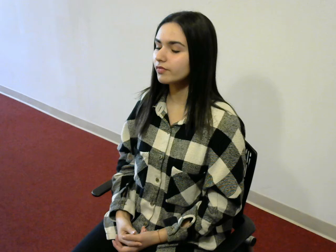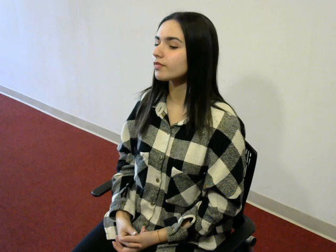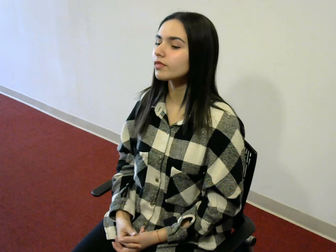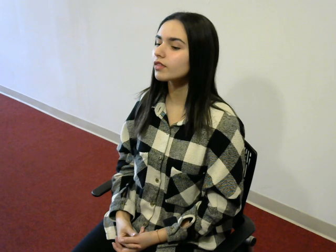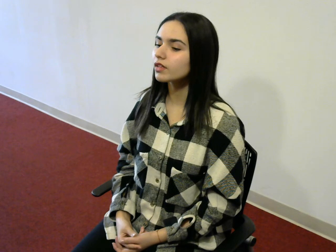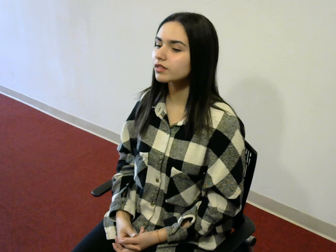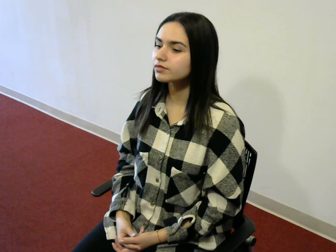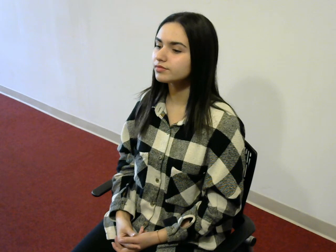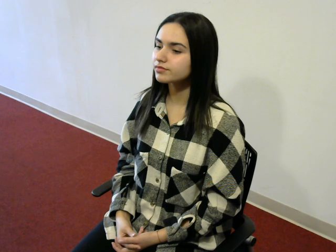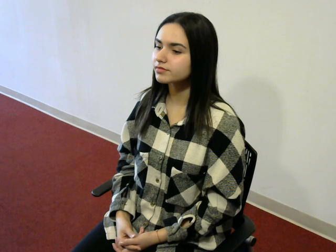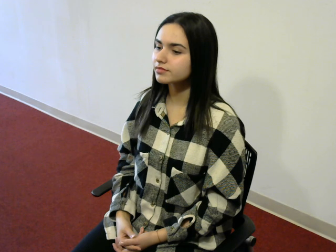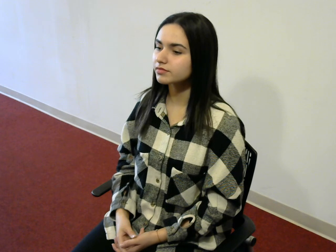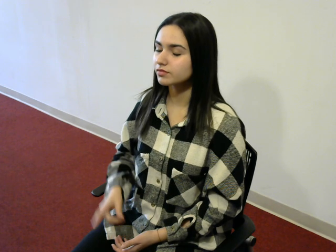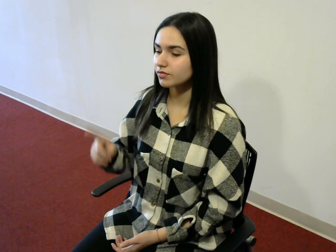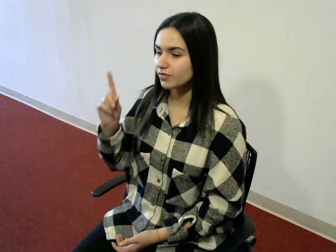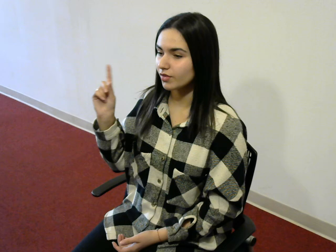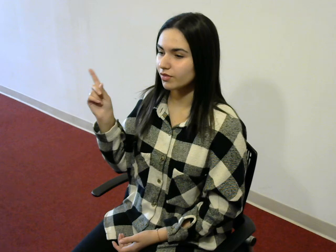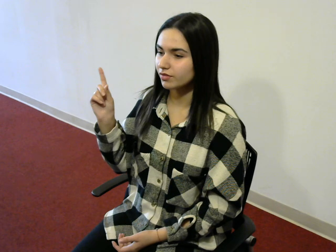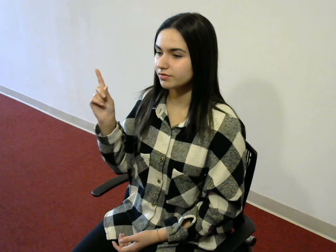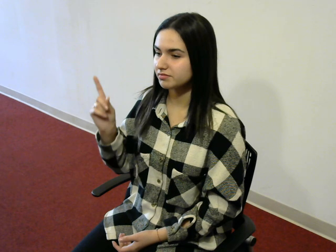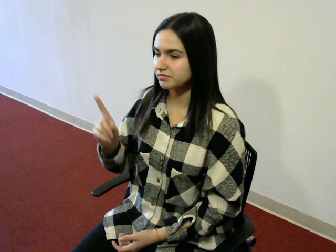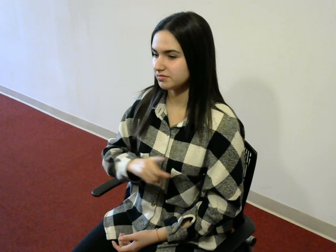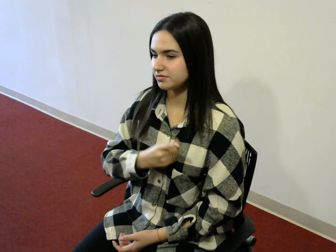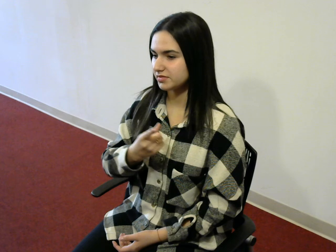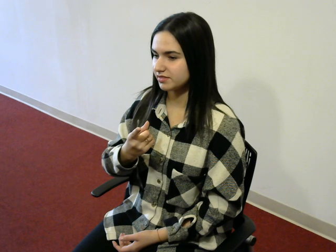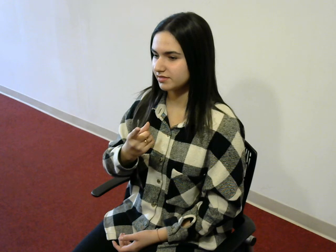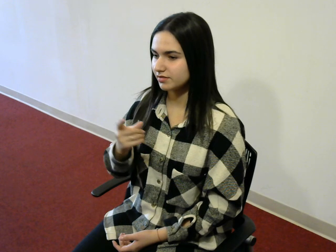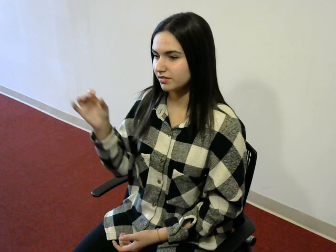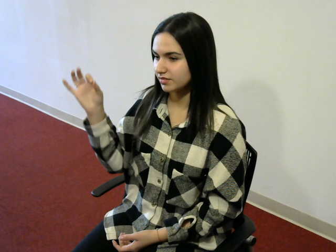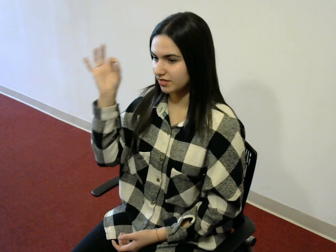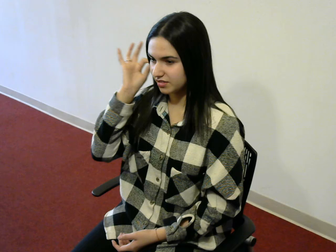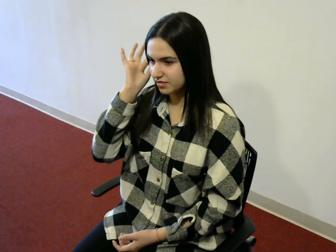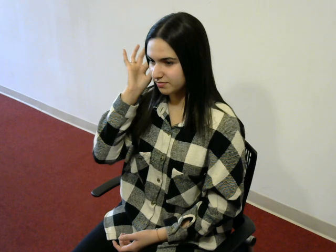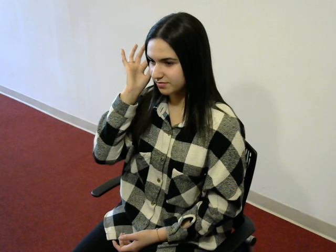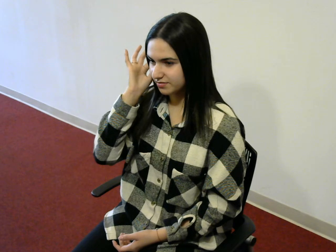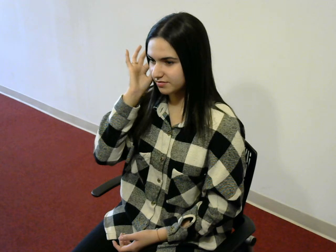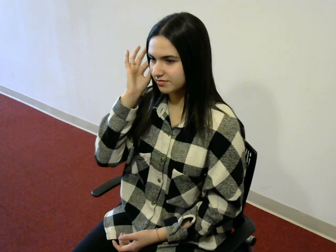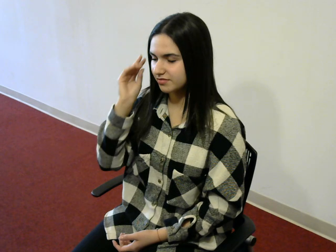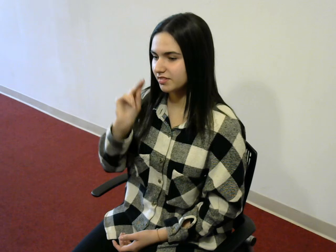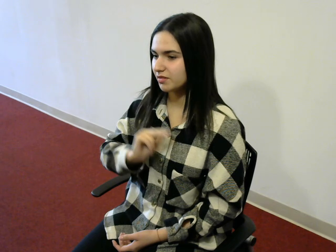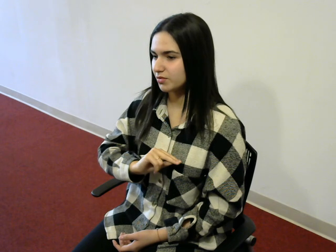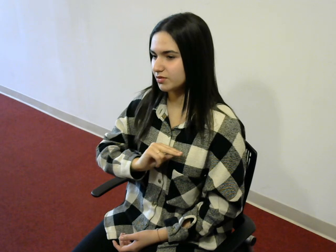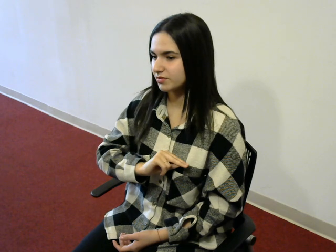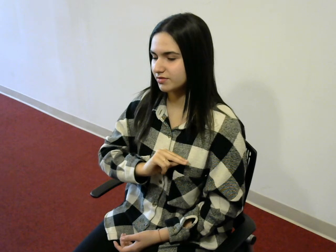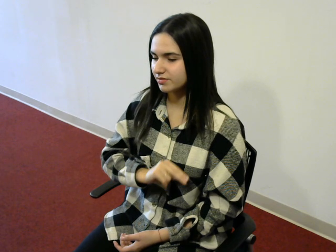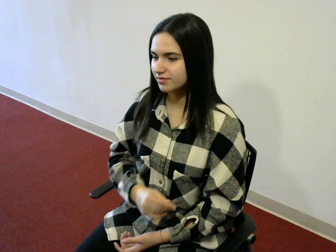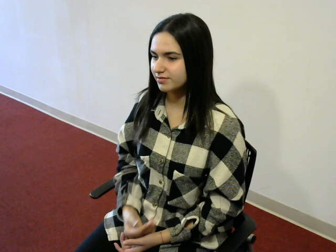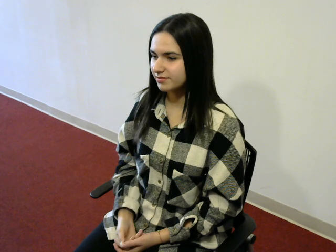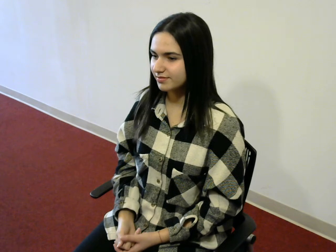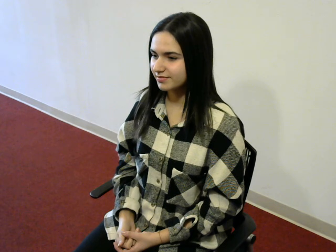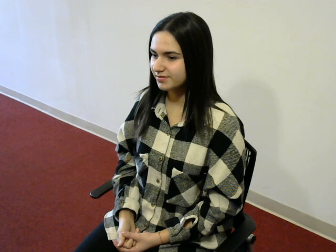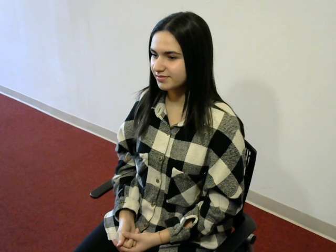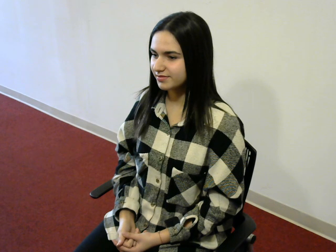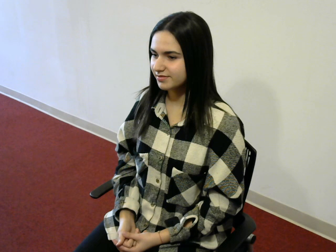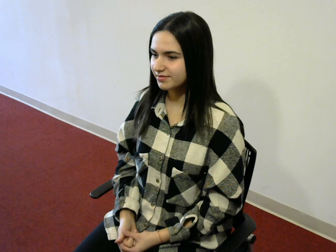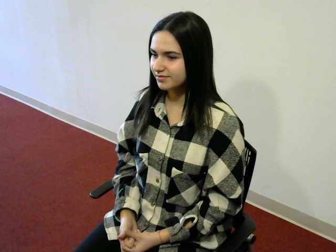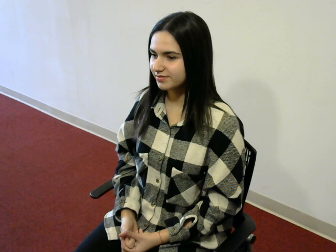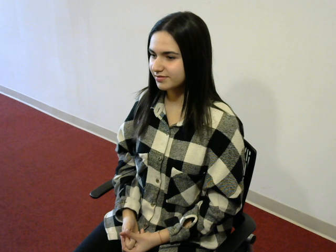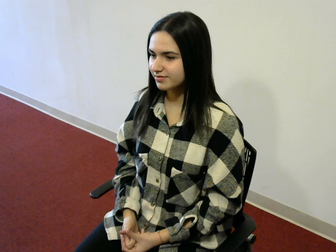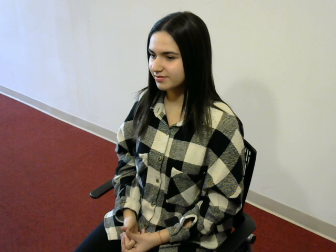Orda professional həkimlər çalışır